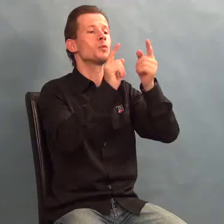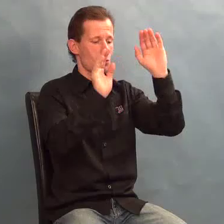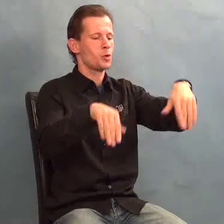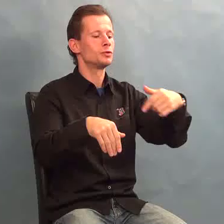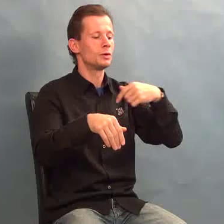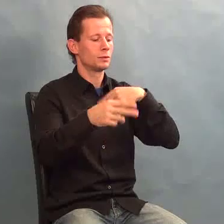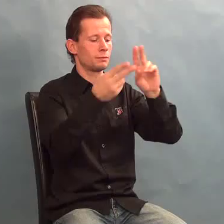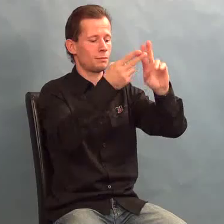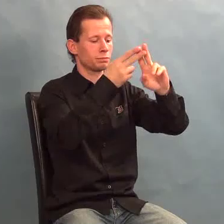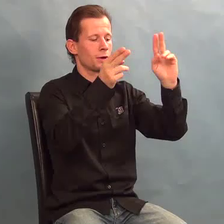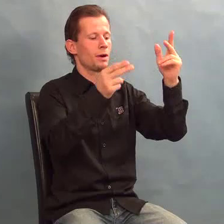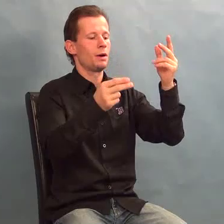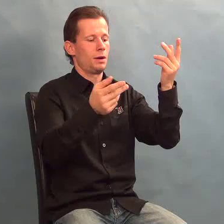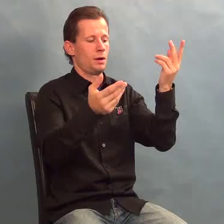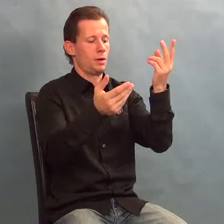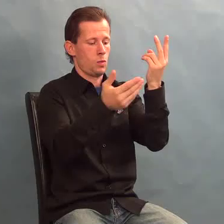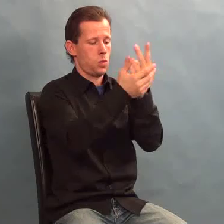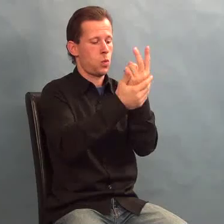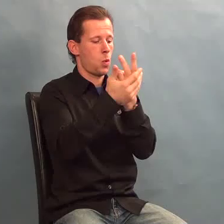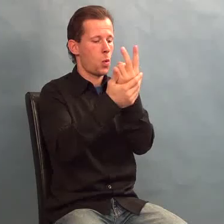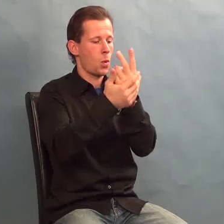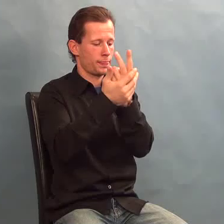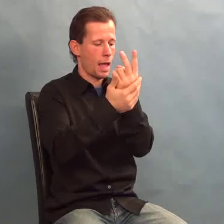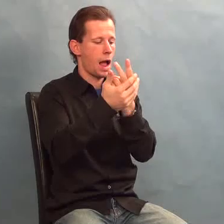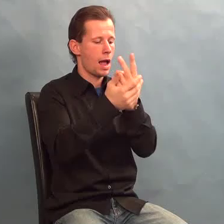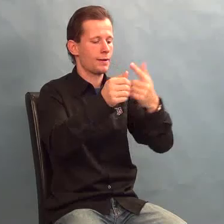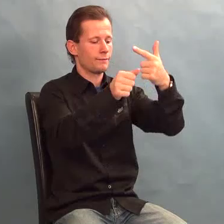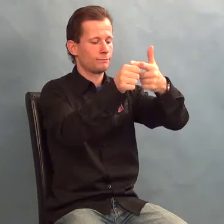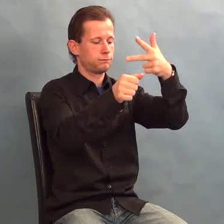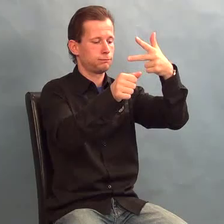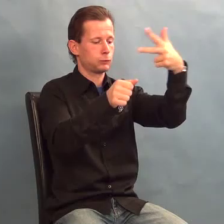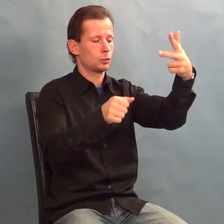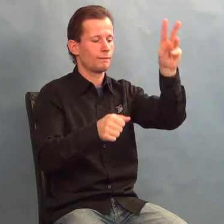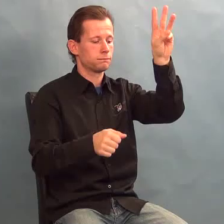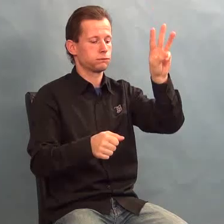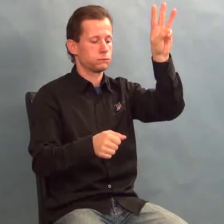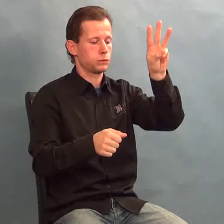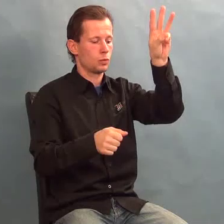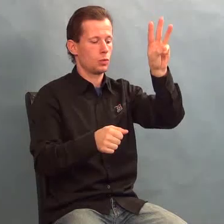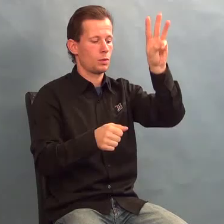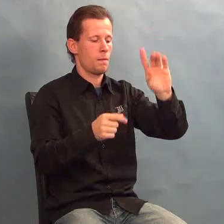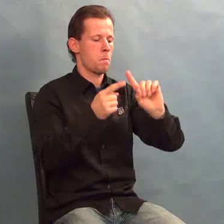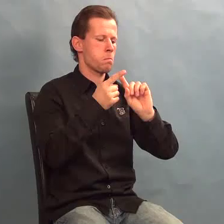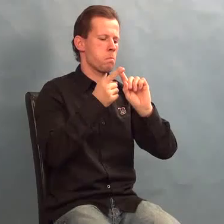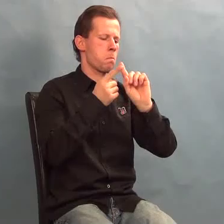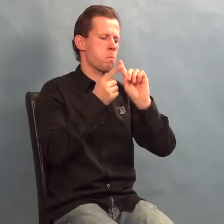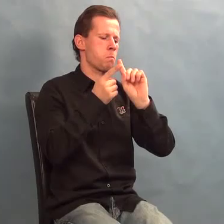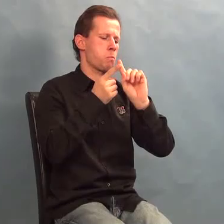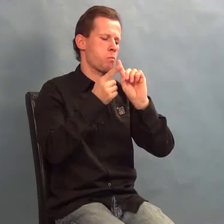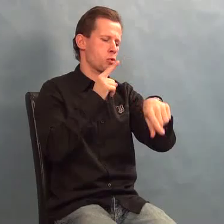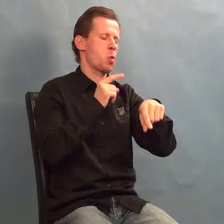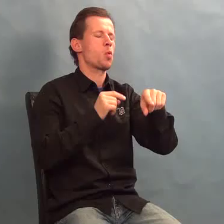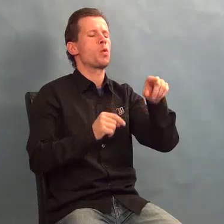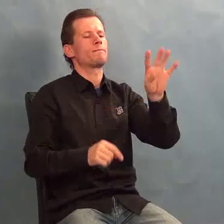Mogę umówić się z tobą dwudziestego trzeciego lutego po godzinie czwartej.